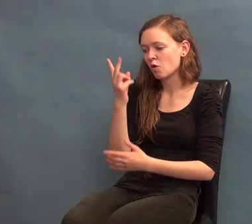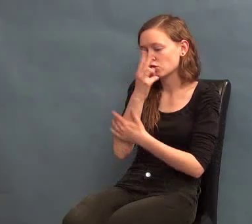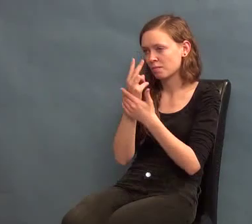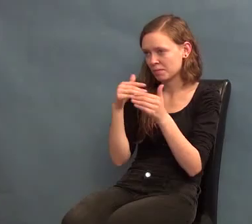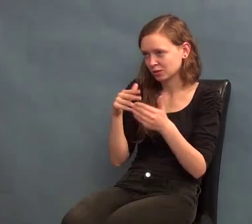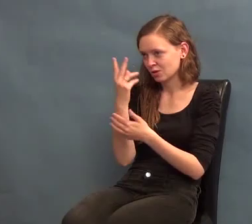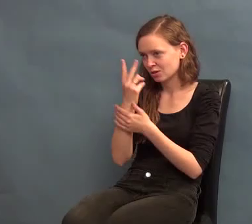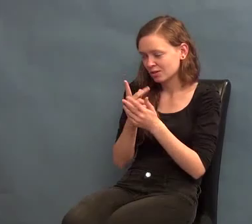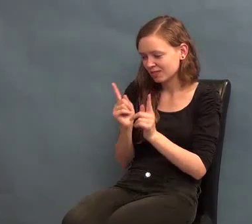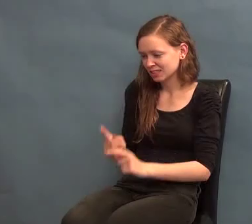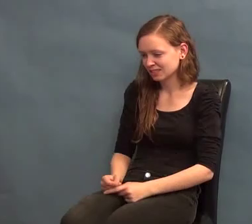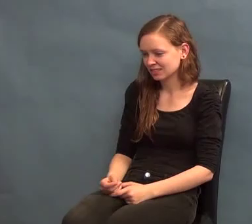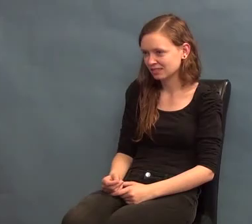Trzeba uważać, ponieważ można się utopić.